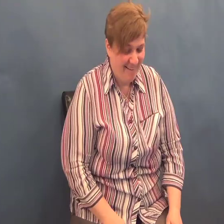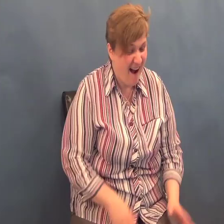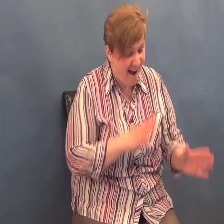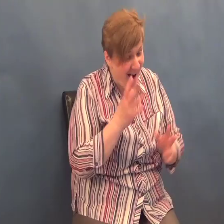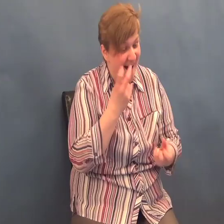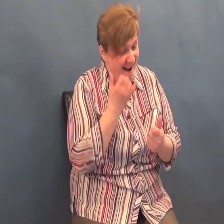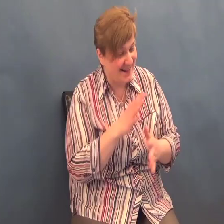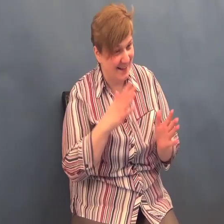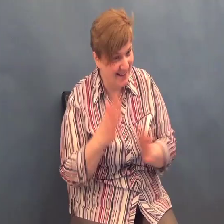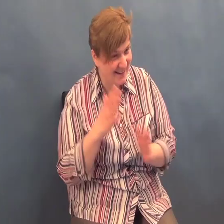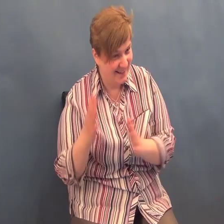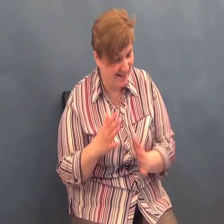Następny, inny, ciekawy.